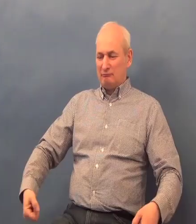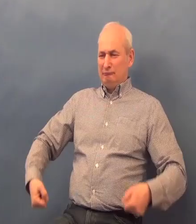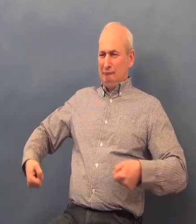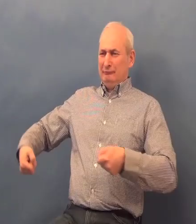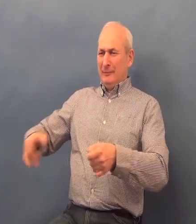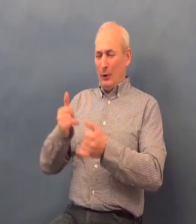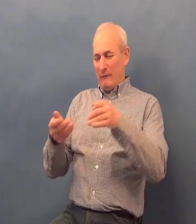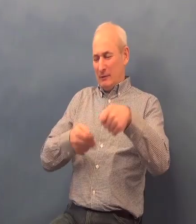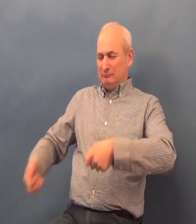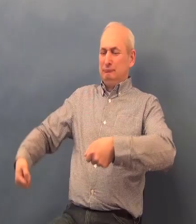Stawia kosz na rower.